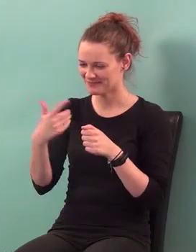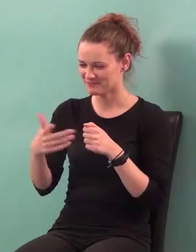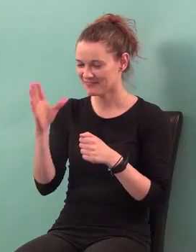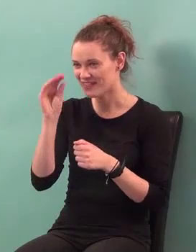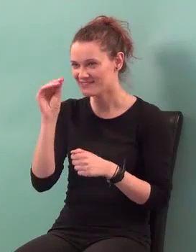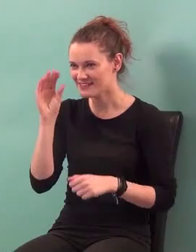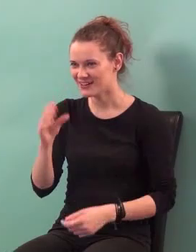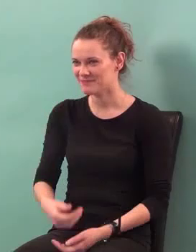Wieczorem.